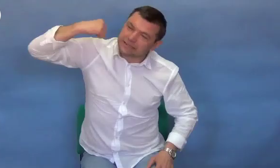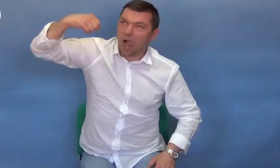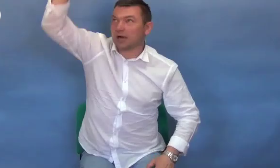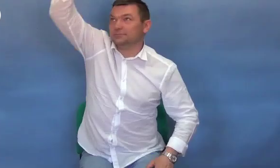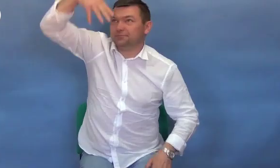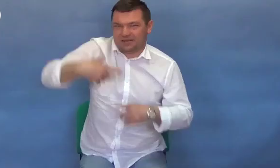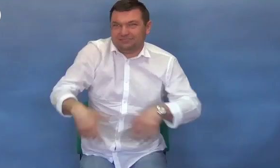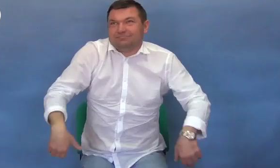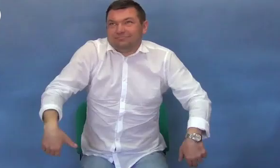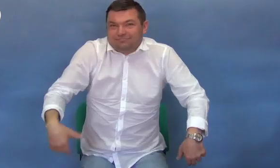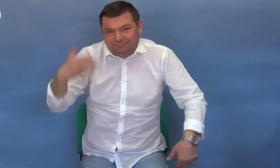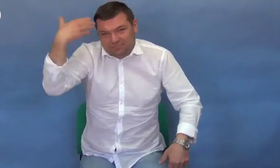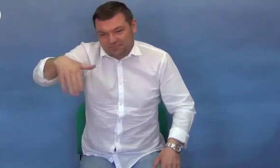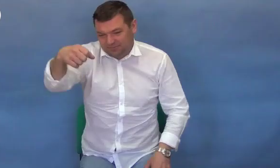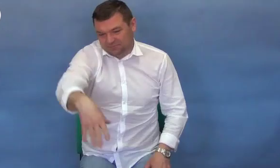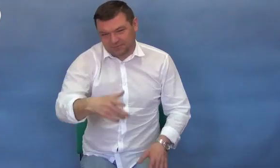Konie nie umieją spać pod prysznicem.